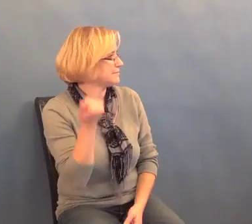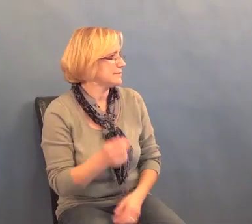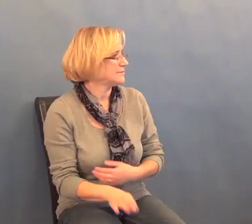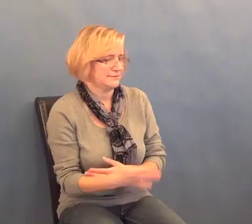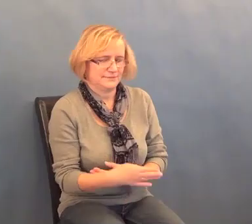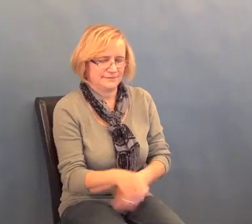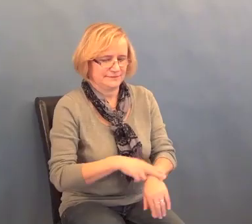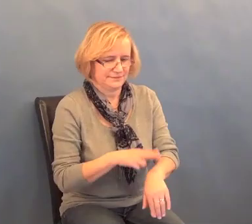Pusto, nie ma godzin.